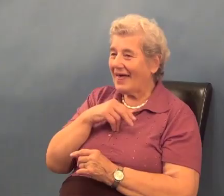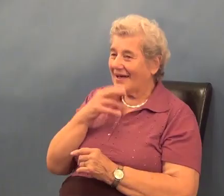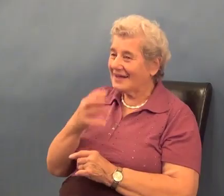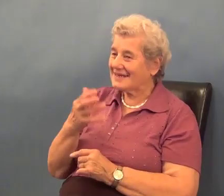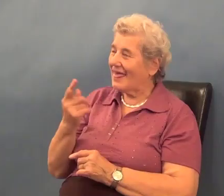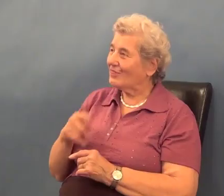Chce jedną.